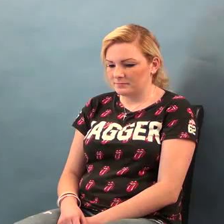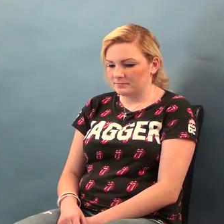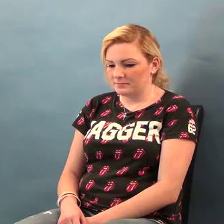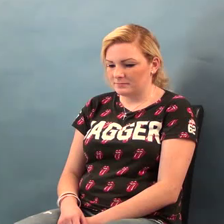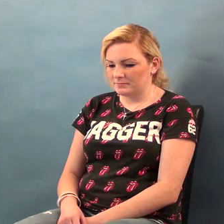Cały dzień?